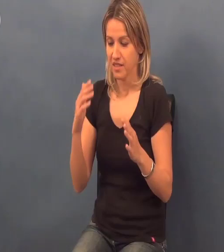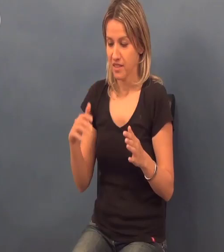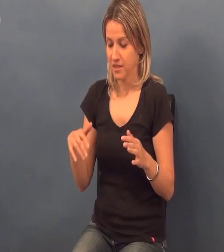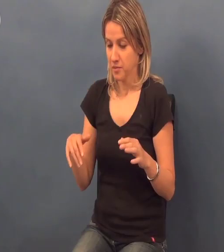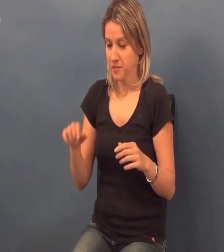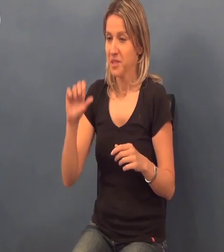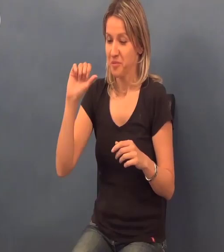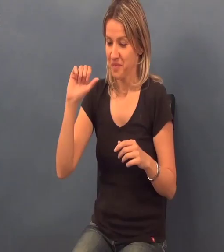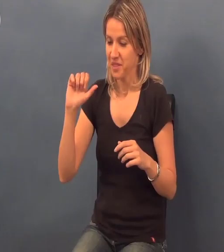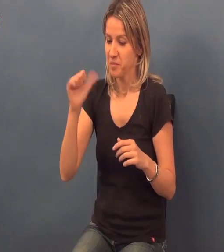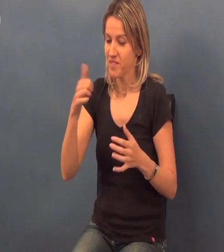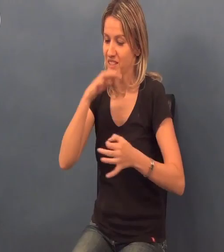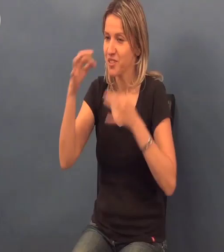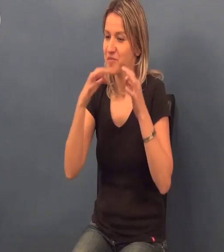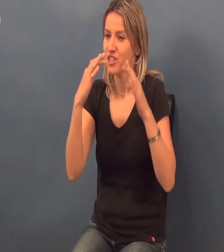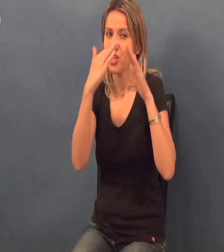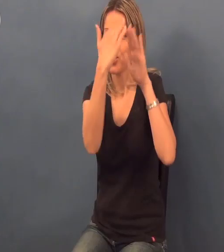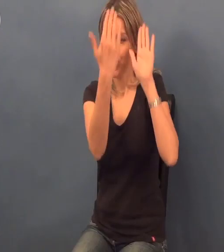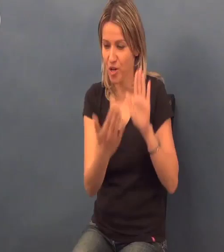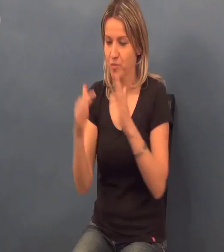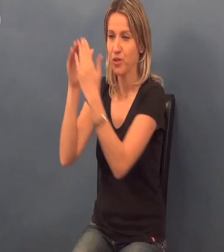Najpierw opowiadałam, że są dwa domy naprzeciwko siebie.